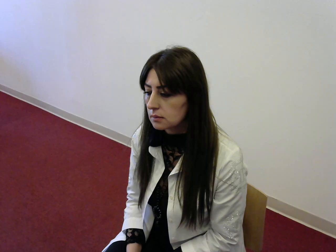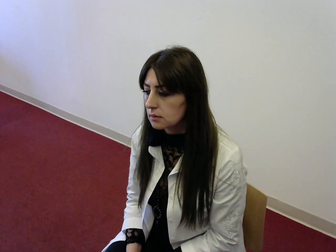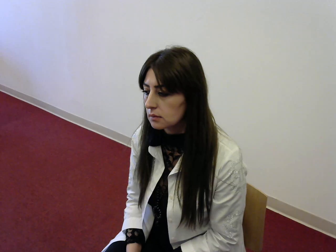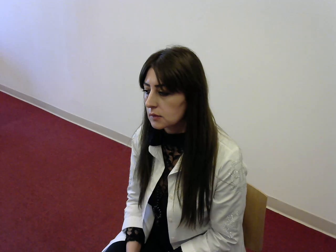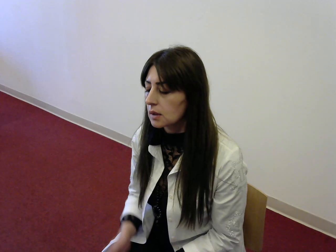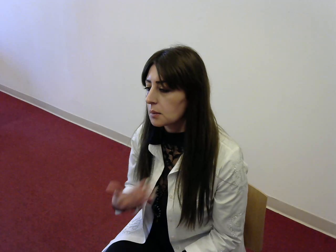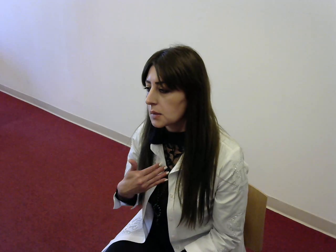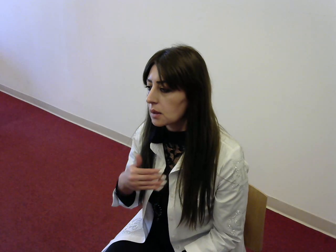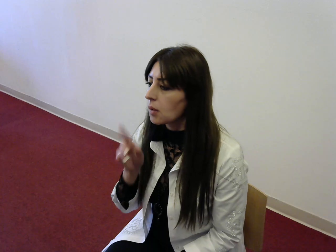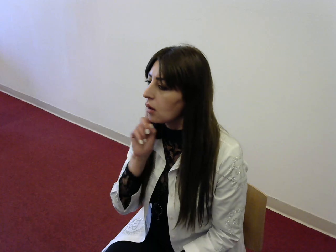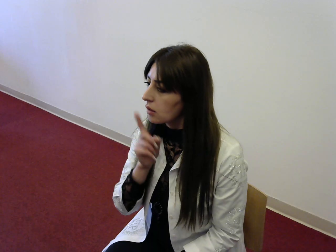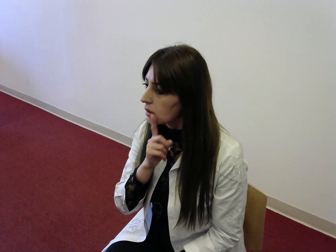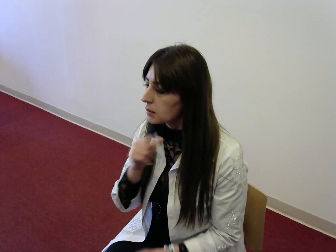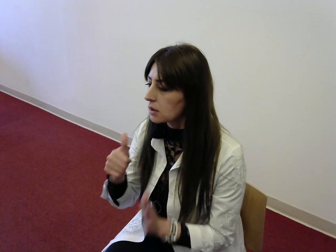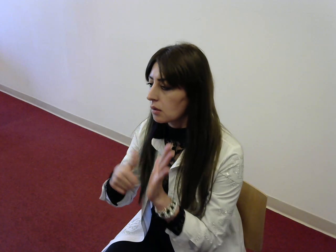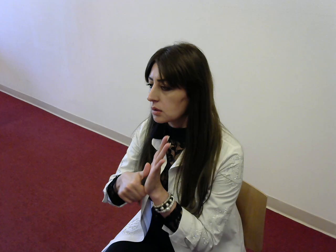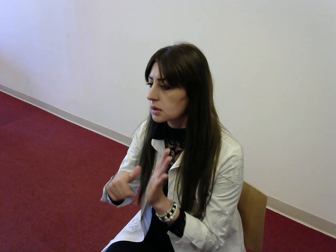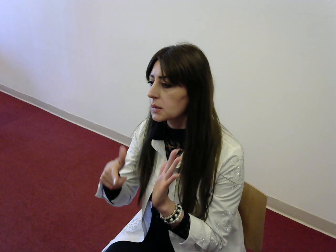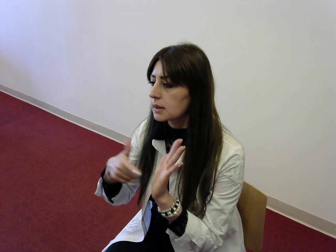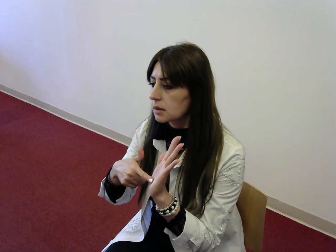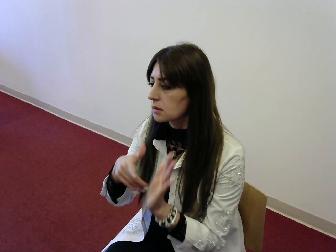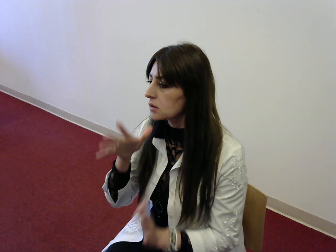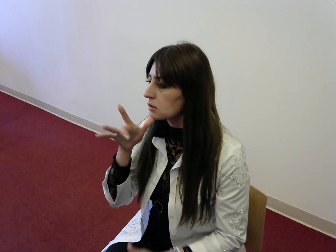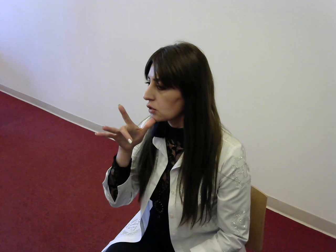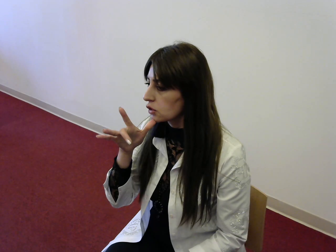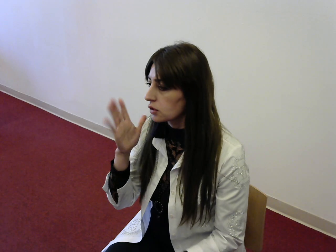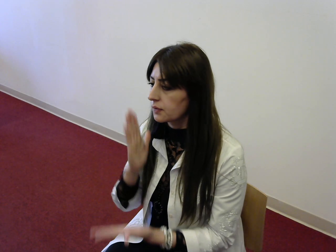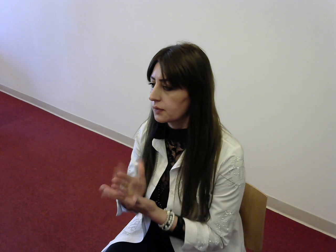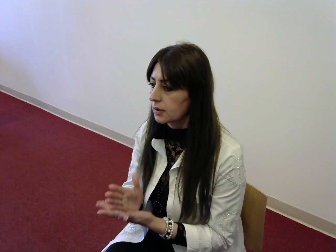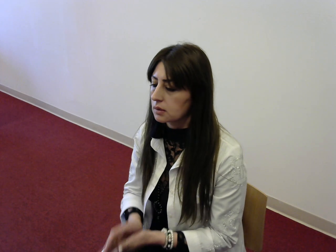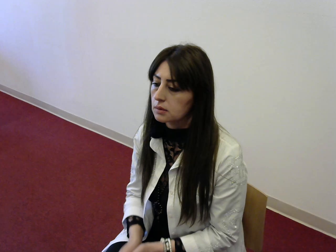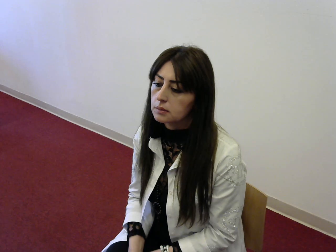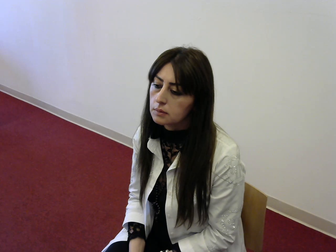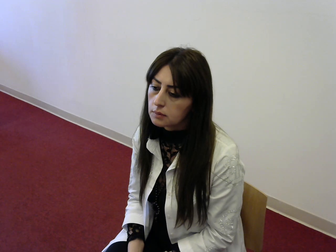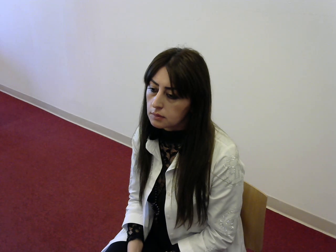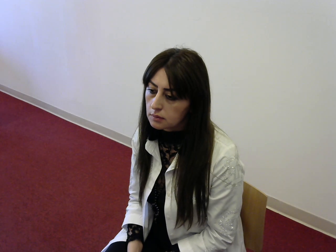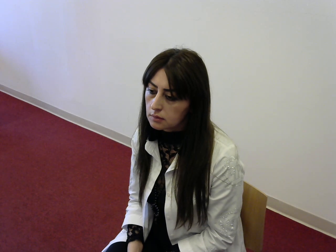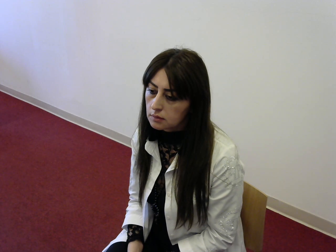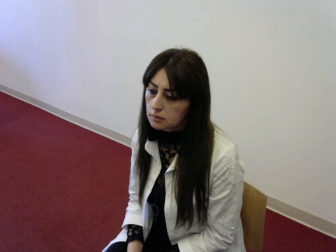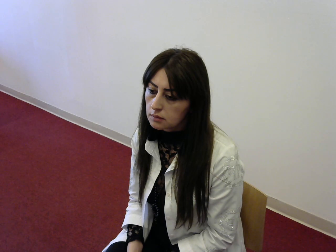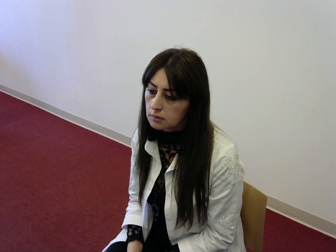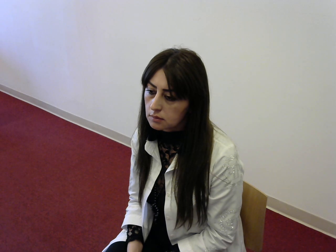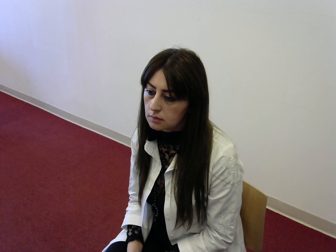Mənim anamın 67 yaşı var